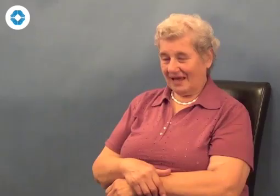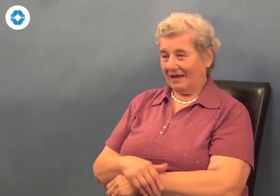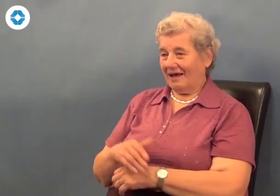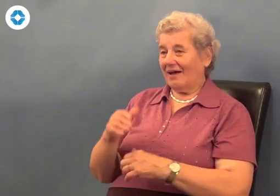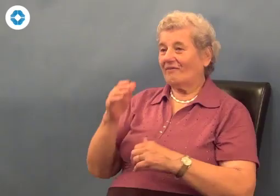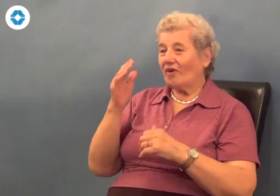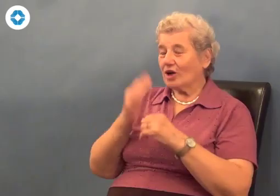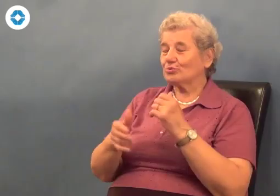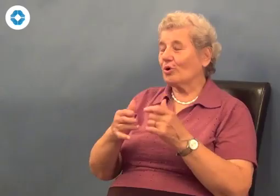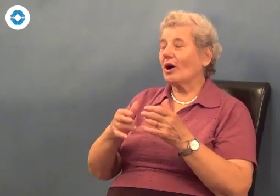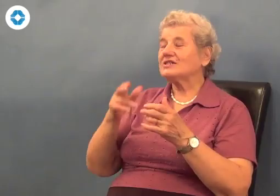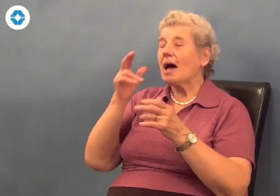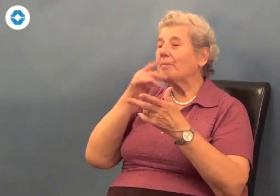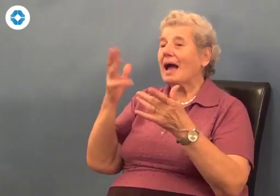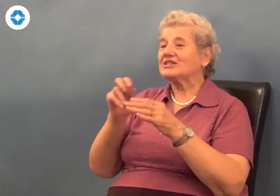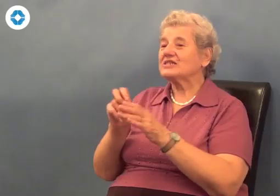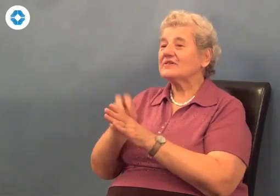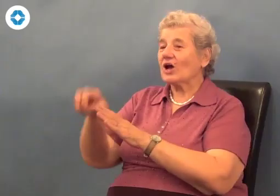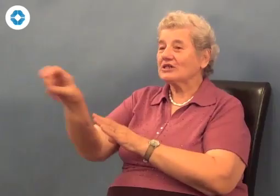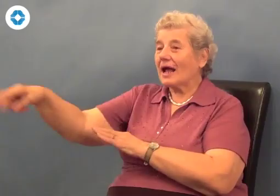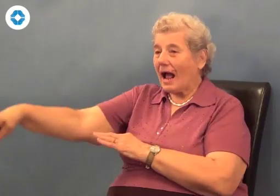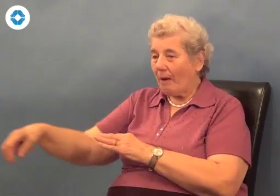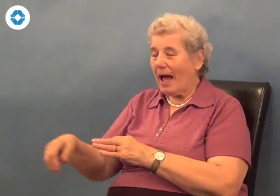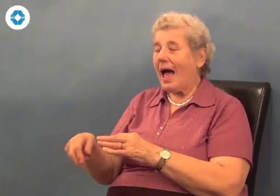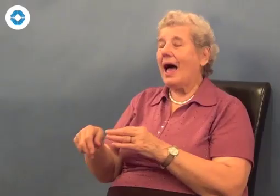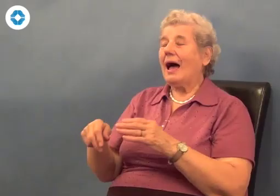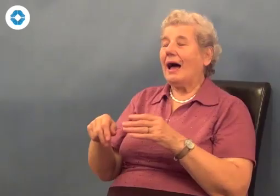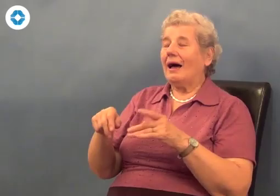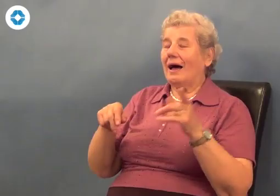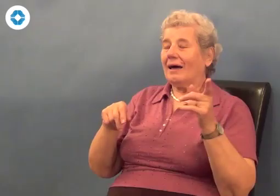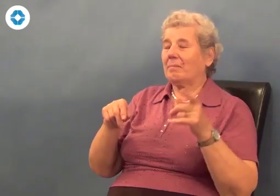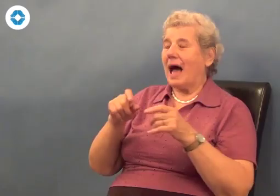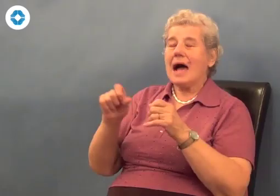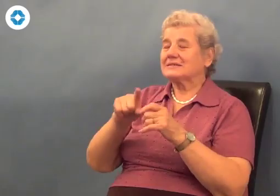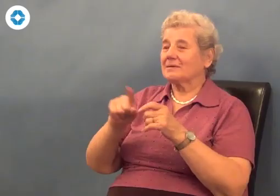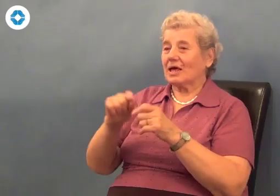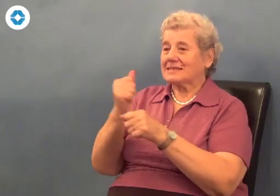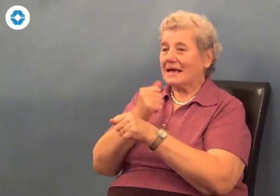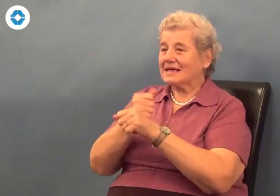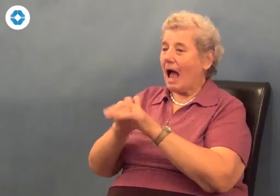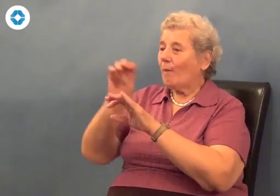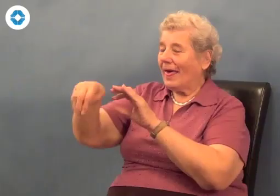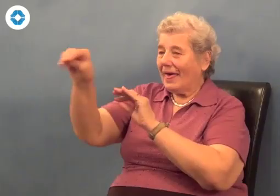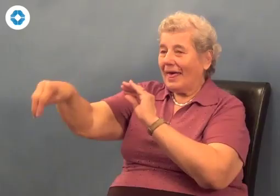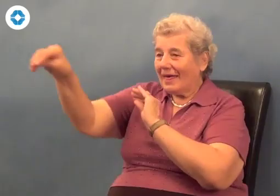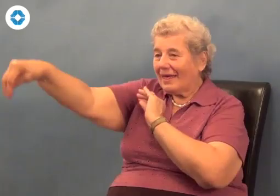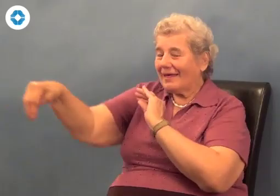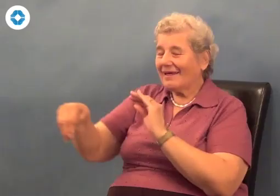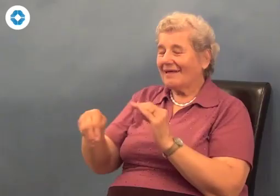W końcu żabka gdzieś wyskoczyła, skakała, aż do tej skały.